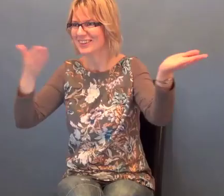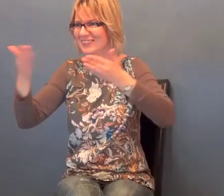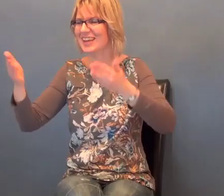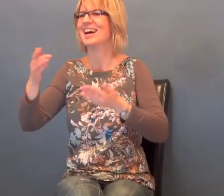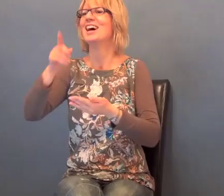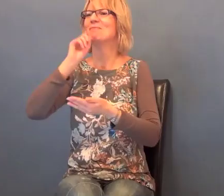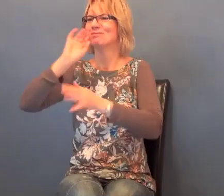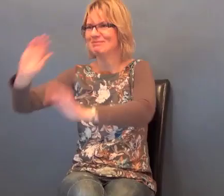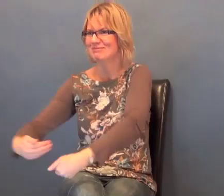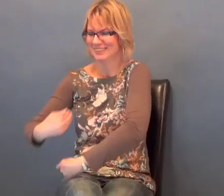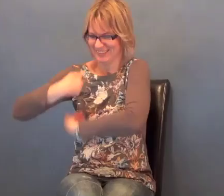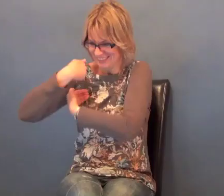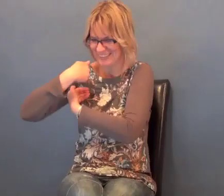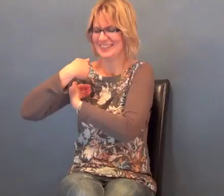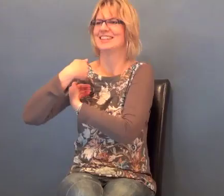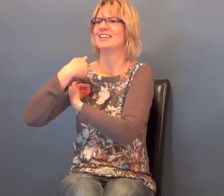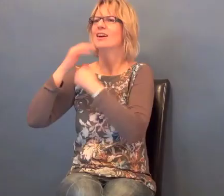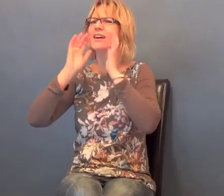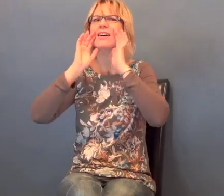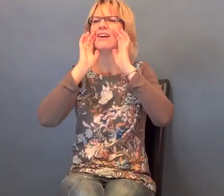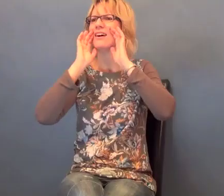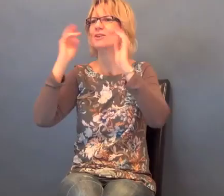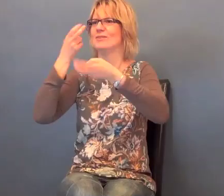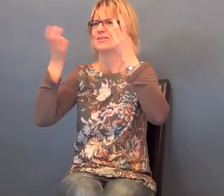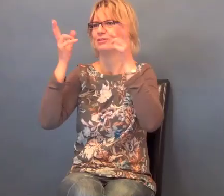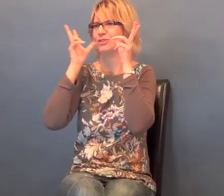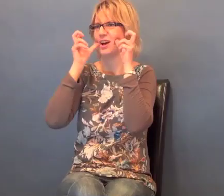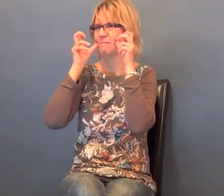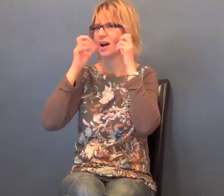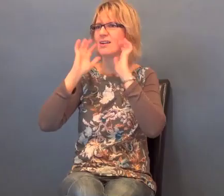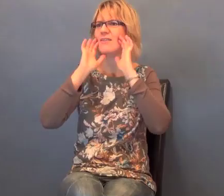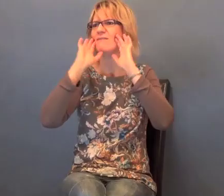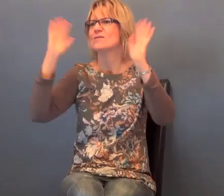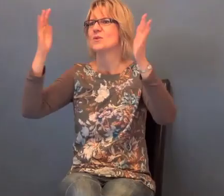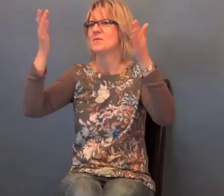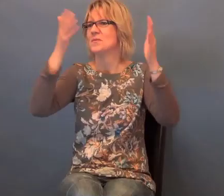Chłopak bierze psa na ręce i nawołuje żabkę.